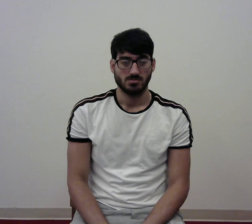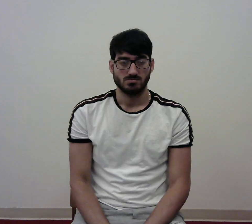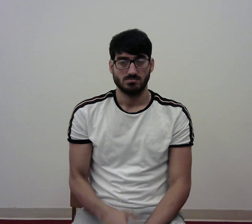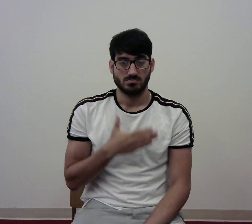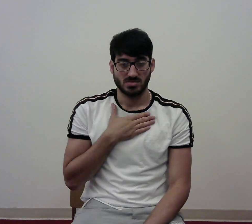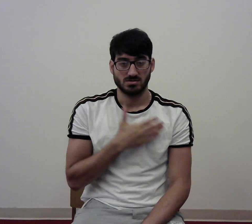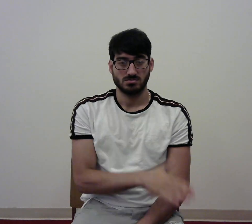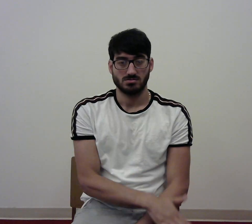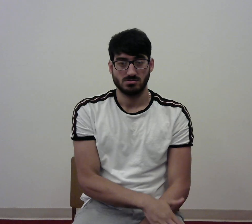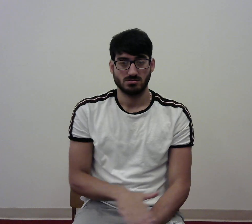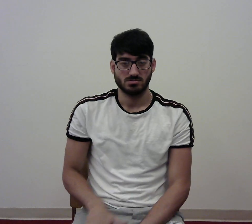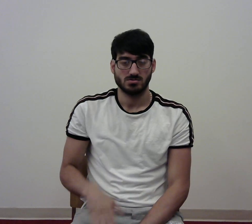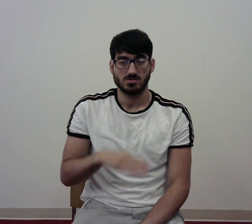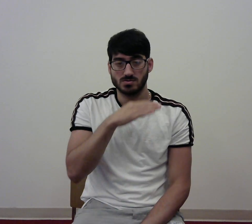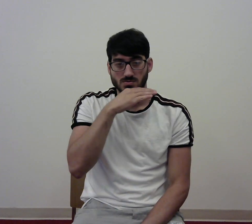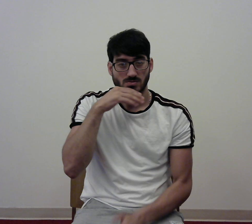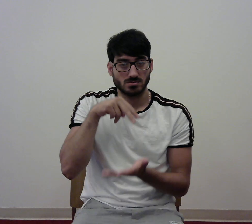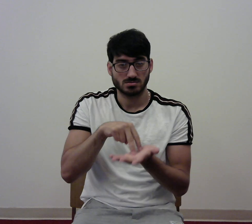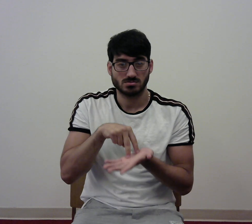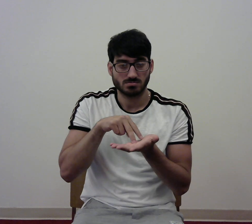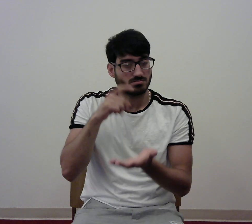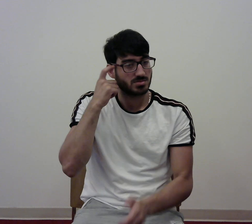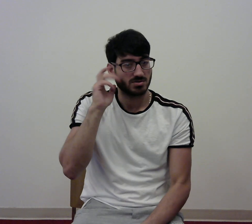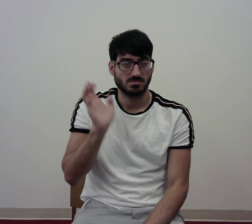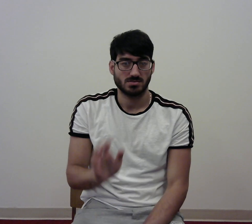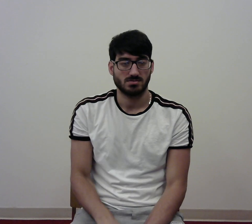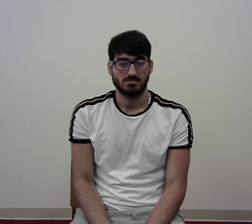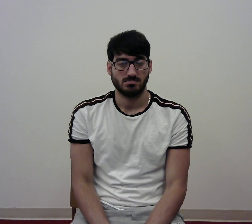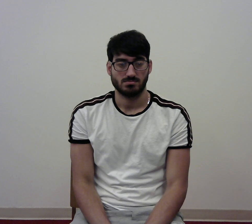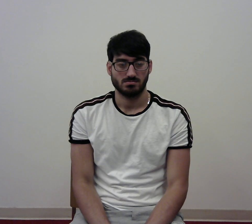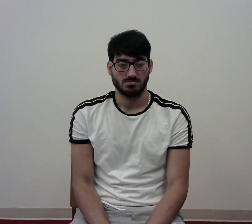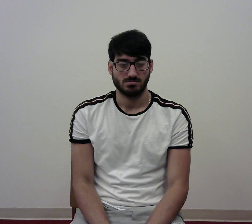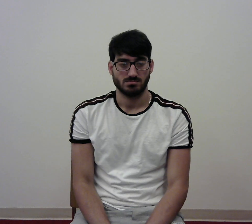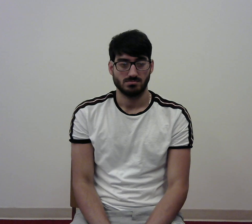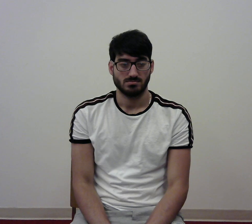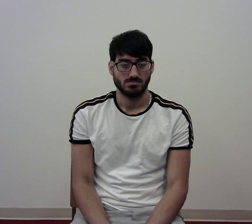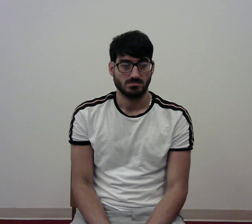Mən ayaq üstə çox dura bilmirəm